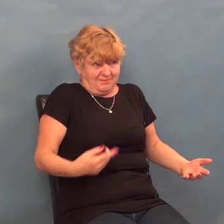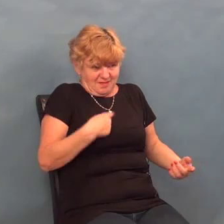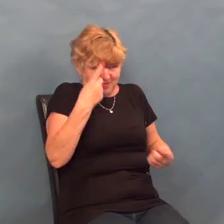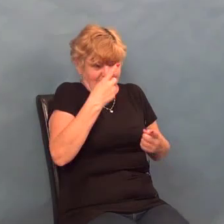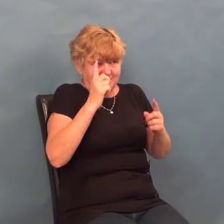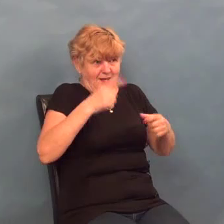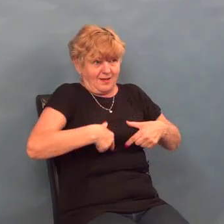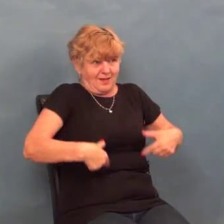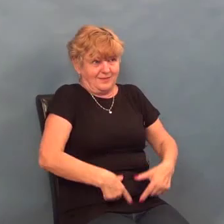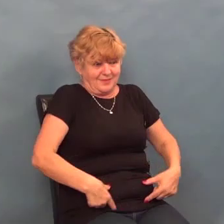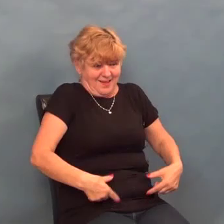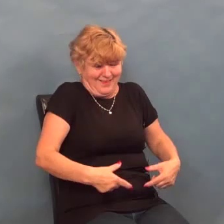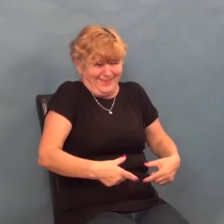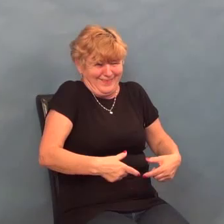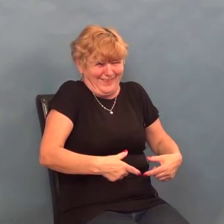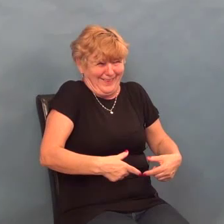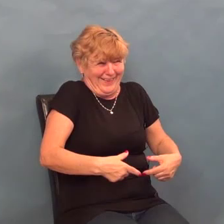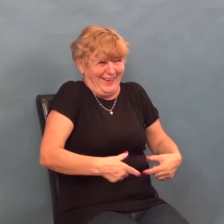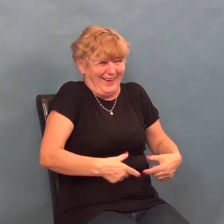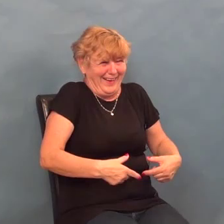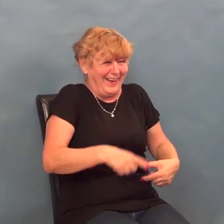Ja myślę, że jest zakaz przebywania w stroju kąpielowym.